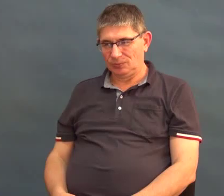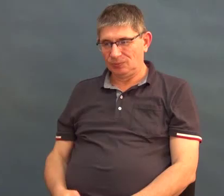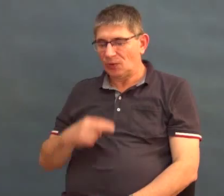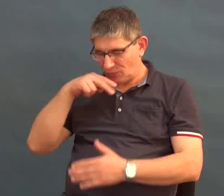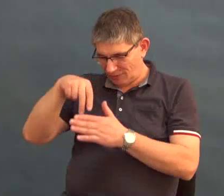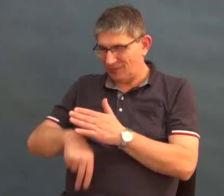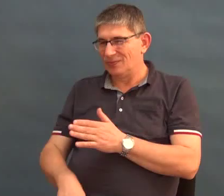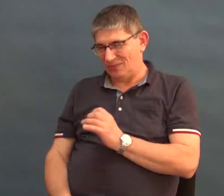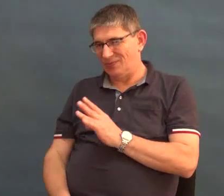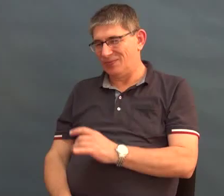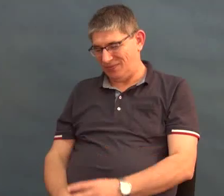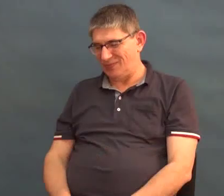Tak, utopić się w wodzie.